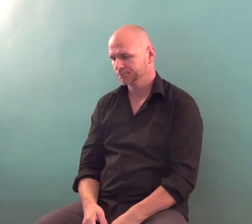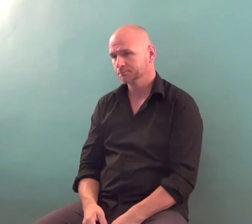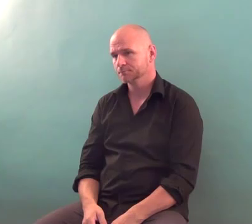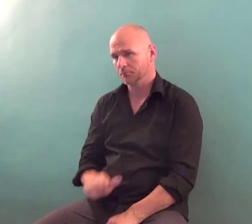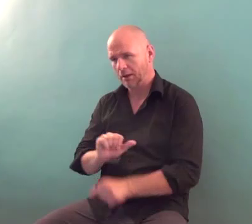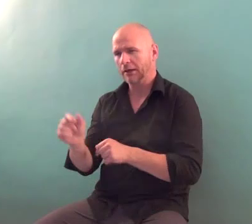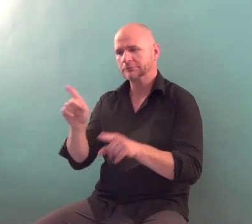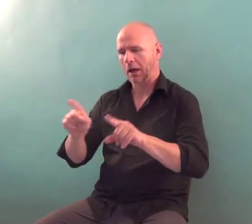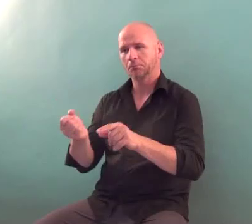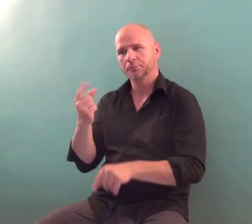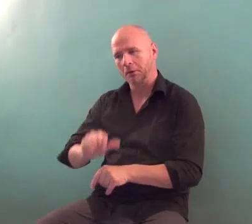Są dziwne znaki.